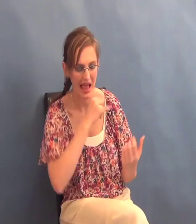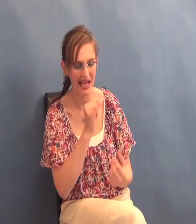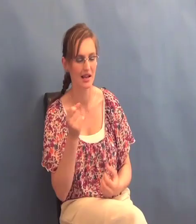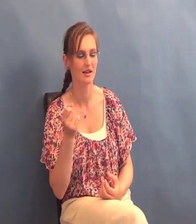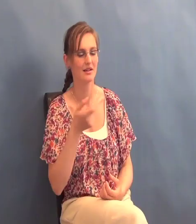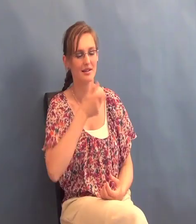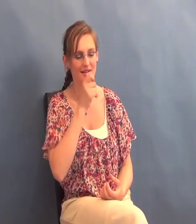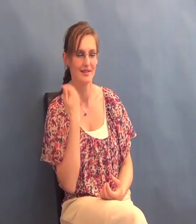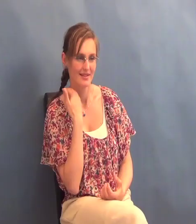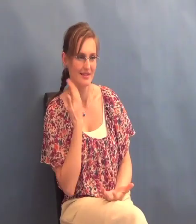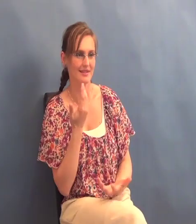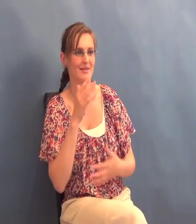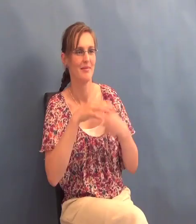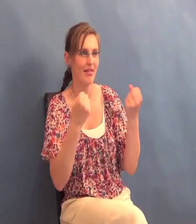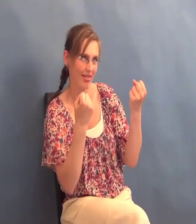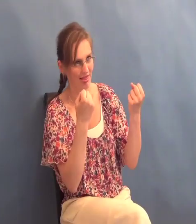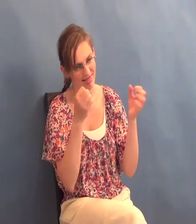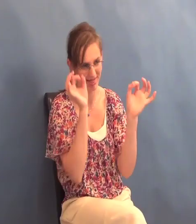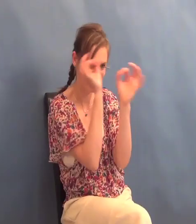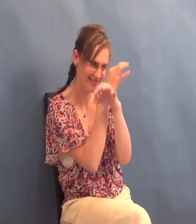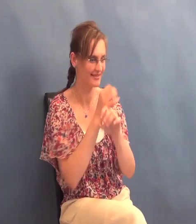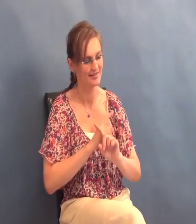I do tego picie alkoholu, kierowca może być pijany.